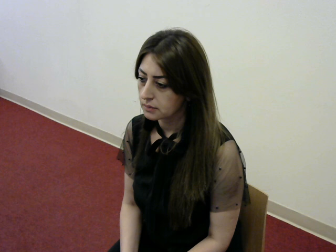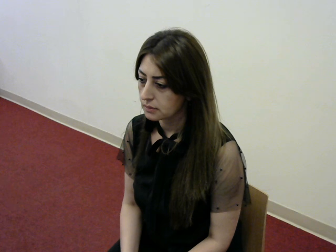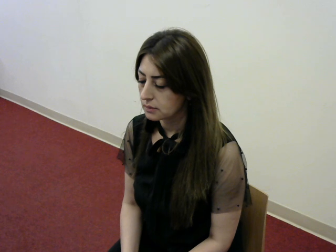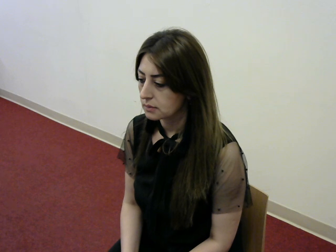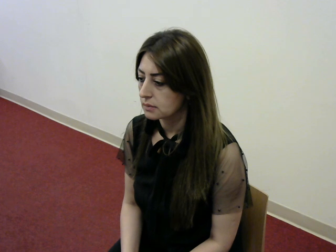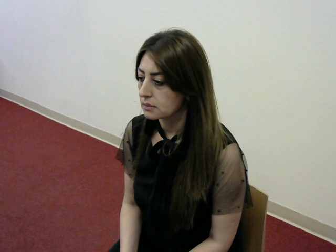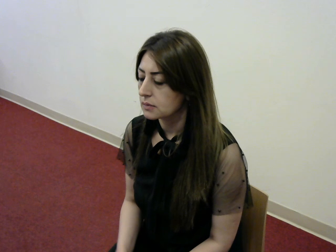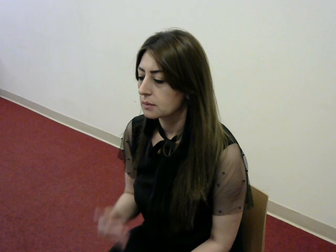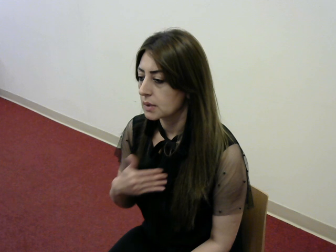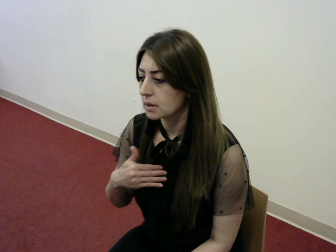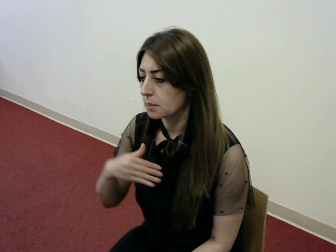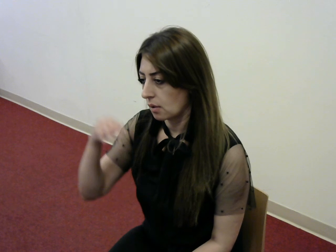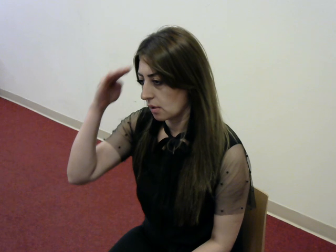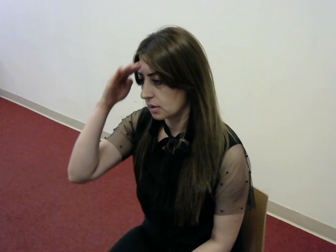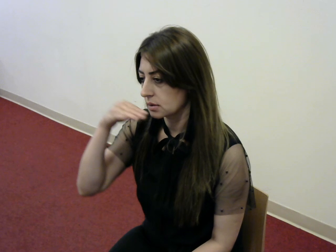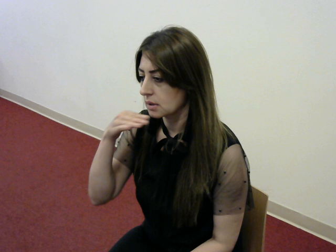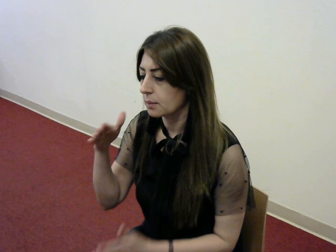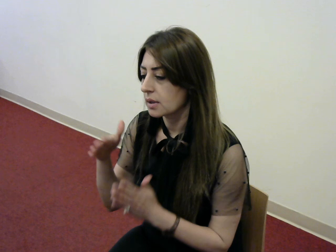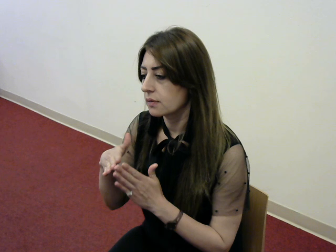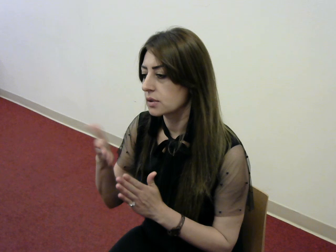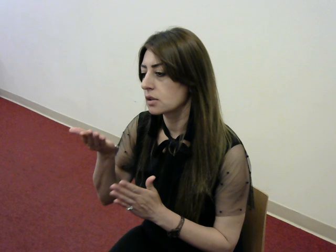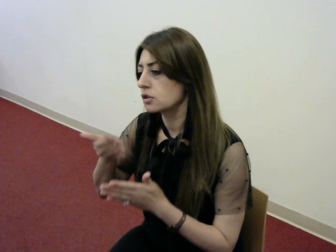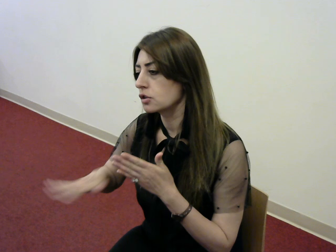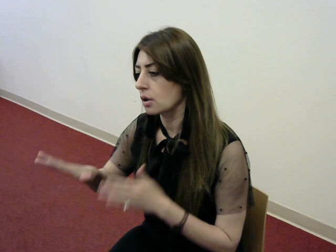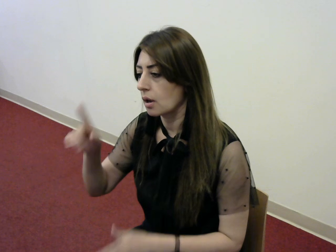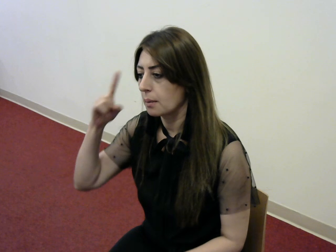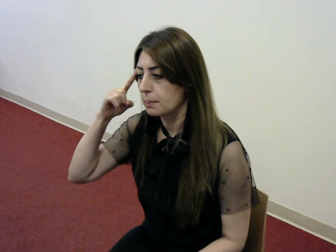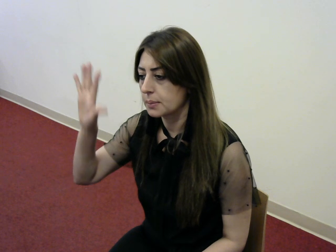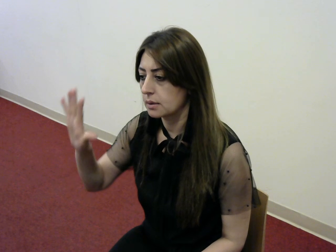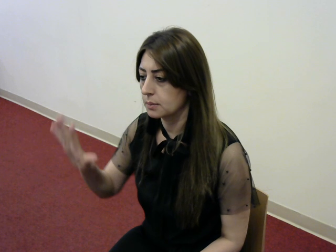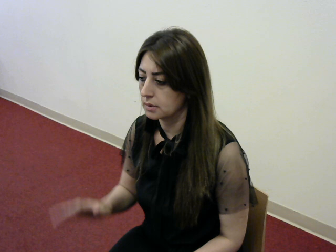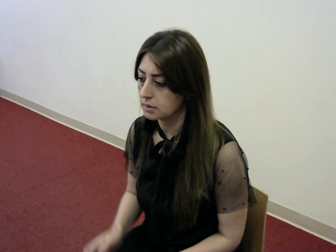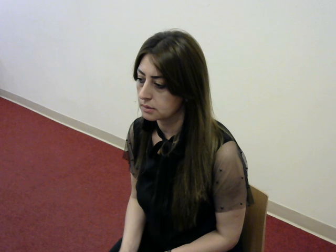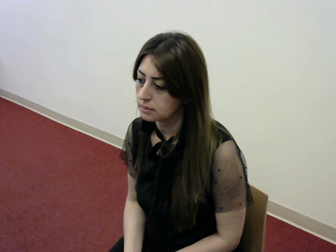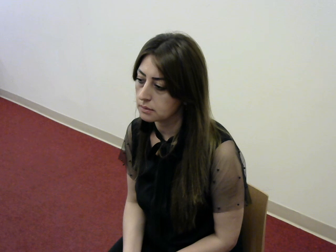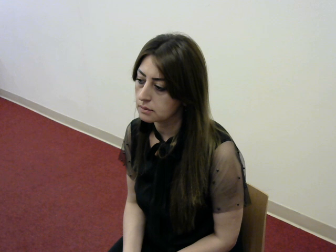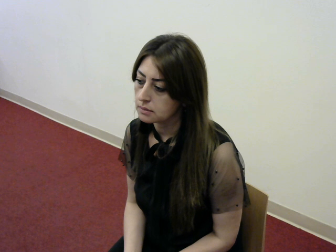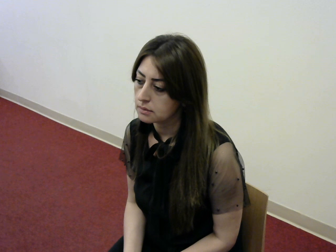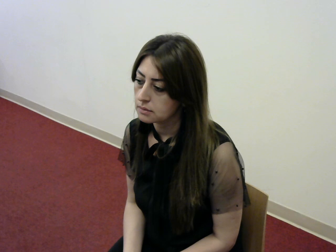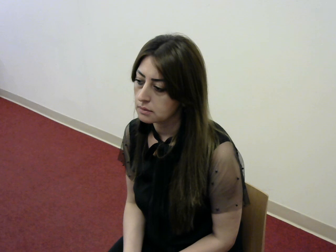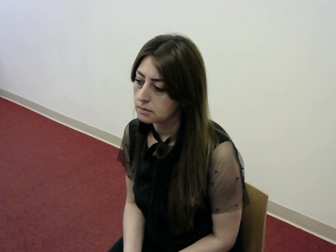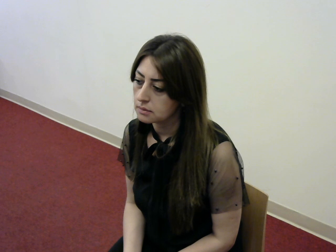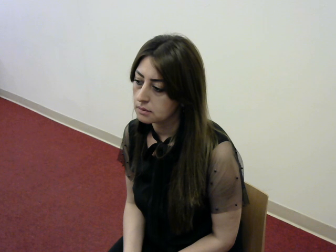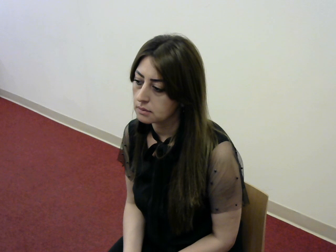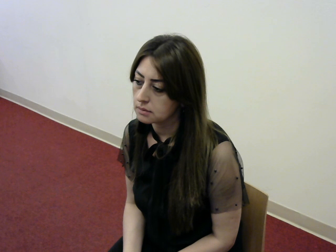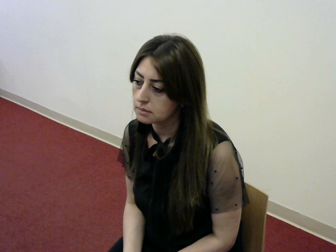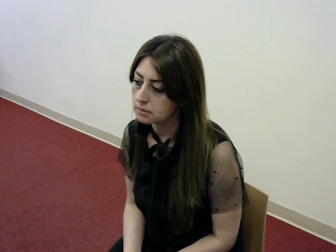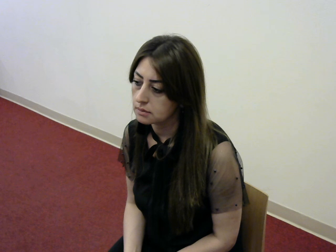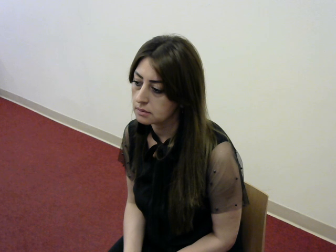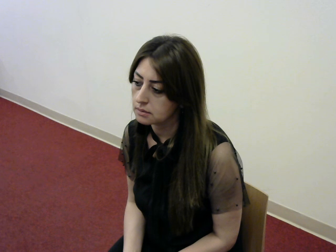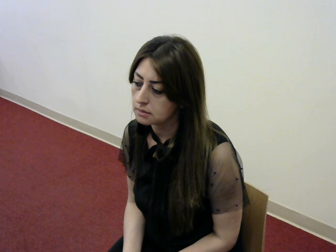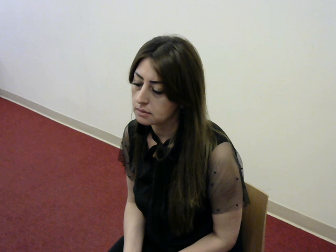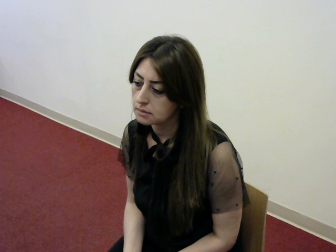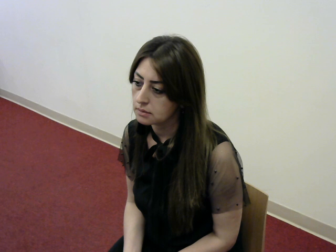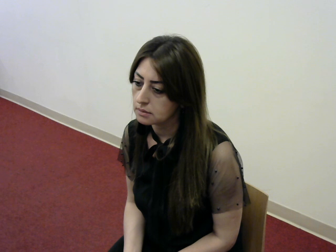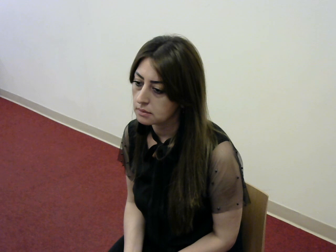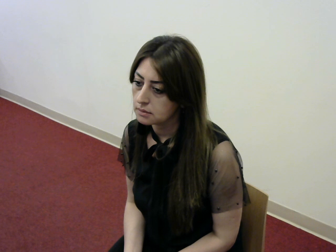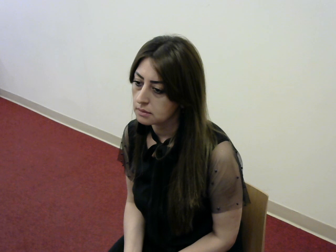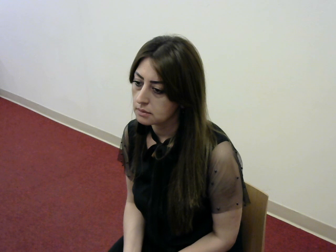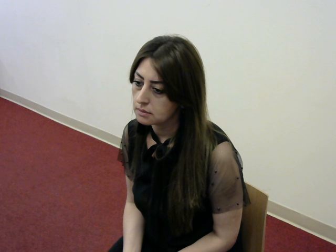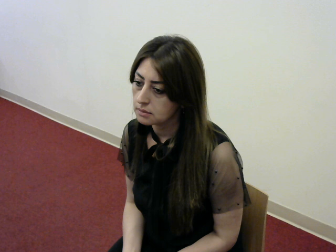Mənim atam evdən çıxa bilmir